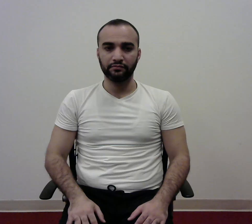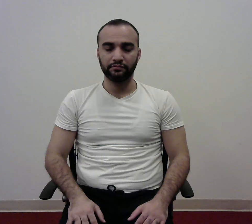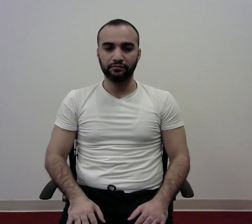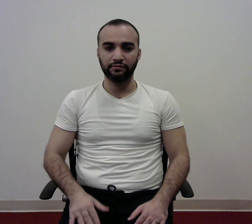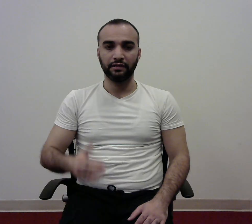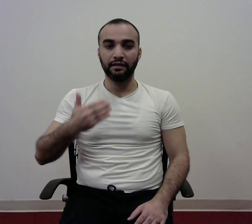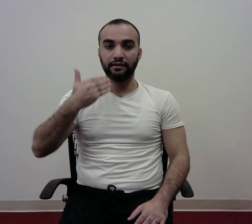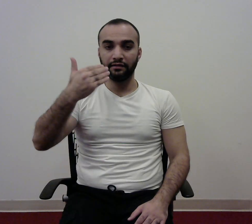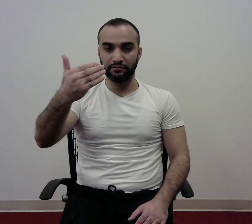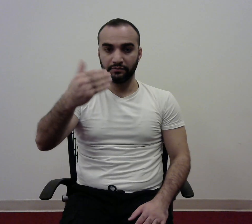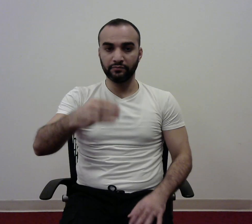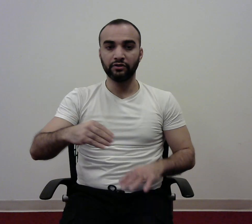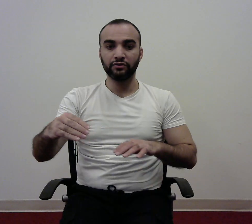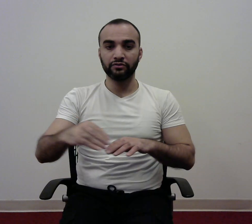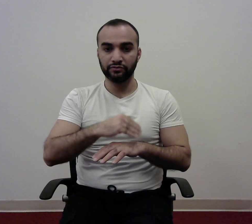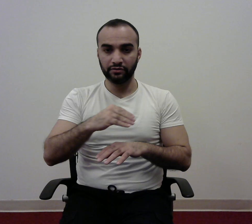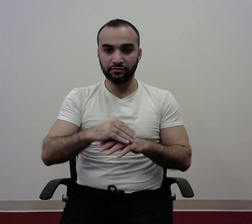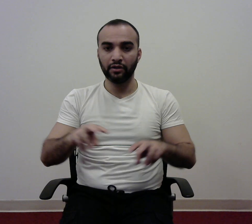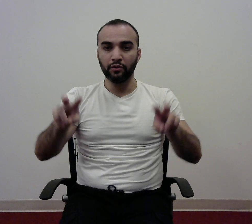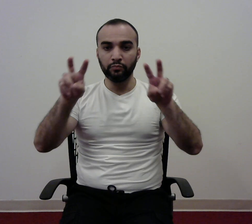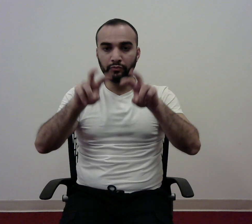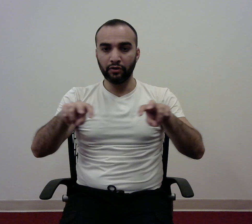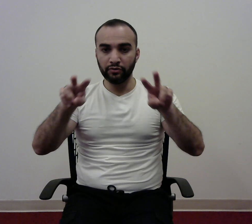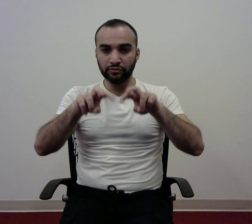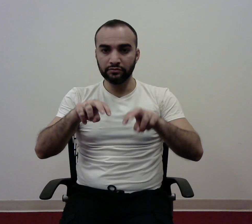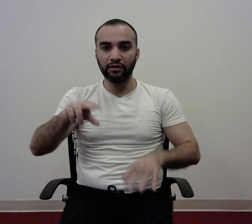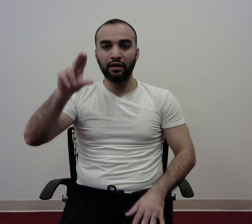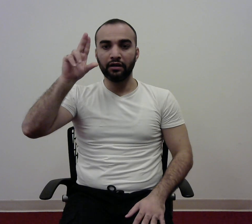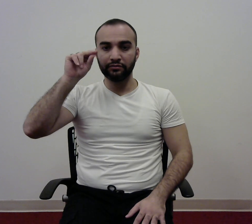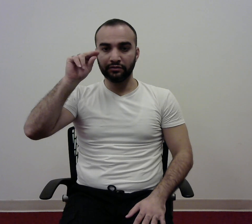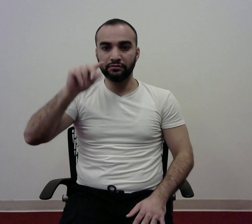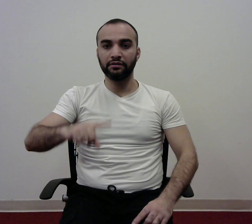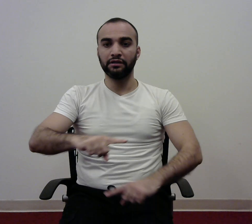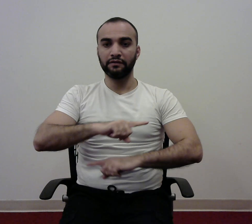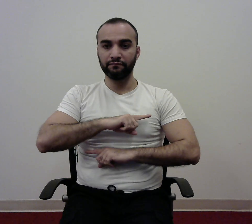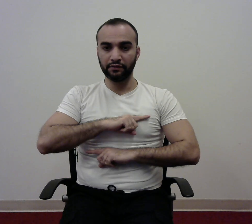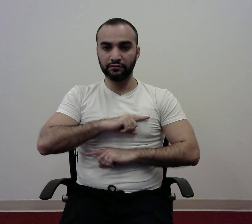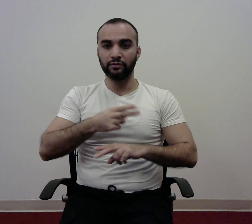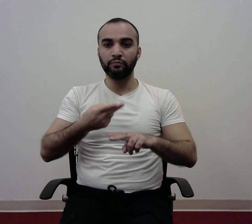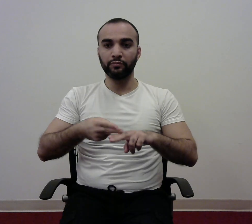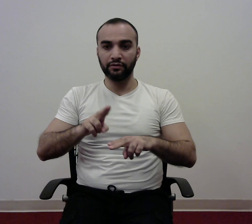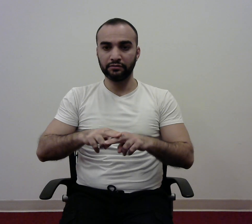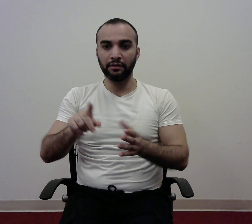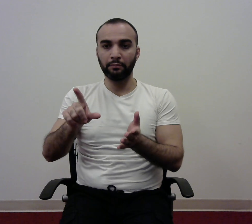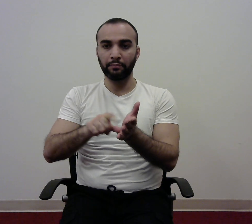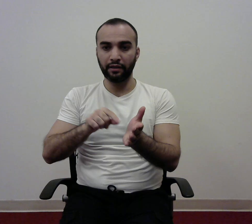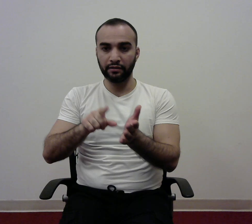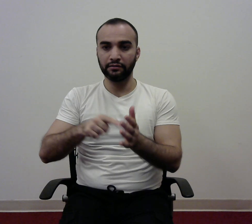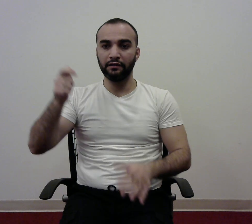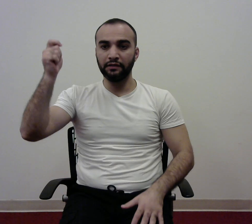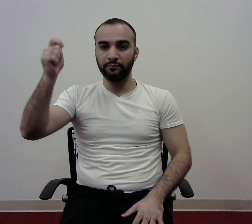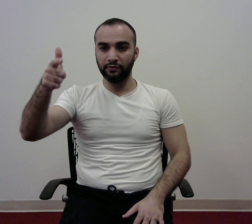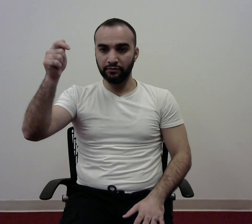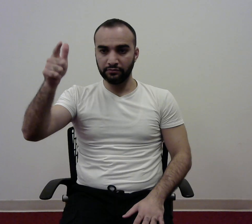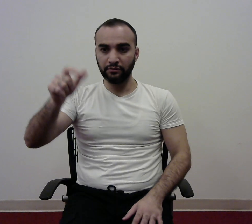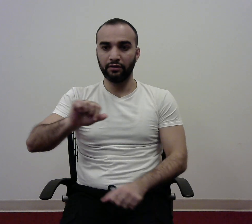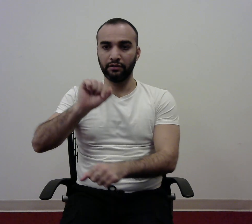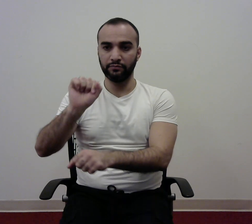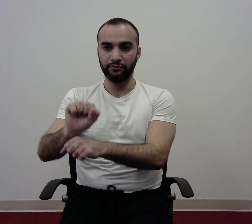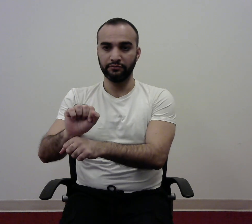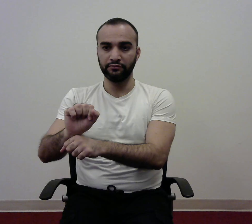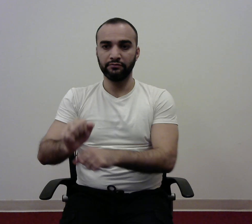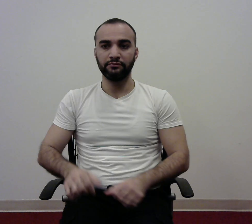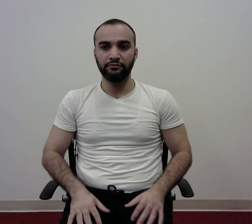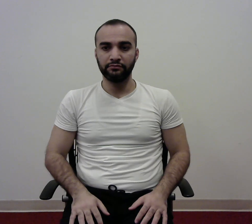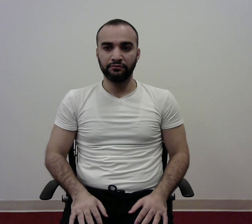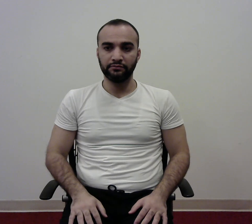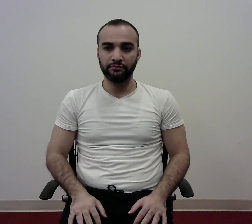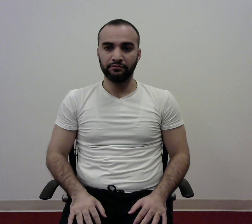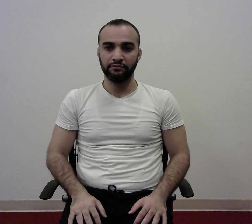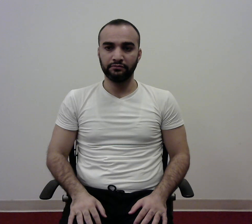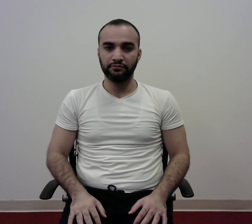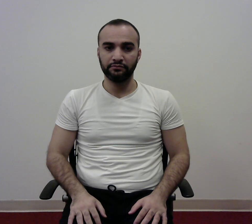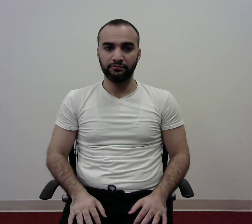Sizin həyat yoldaşınızın müayinə tarixi çatdığı üçün pensiya ödənişi dayanıb